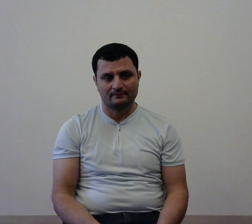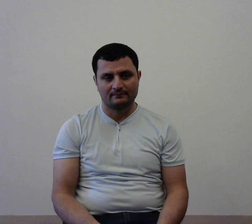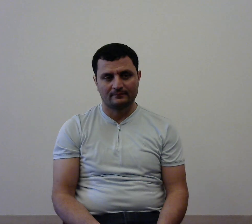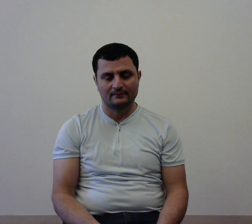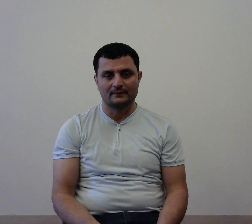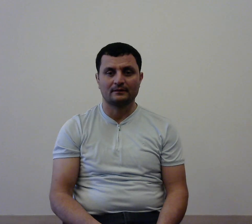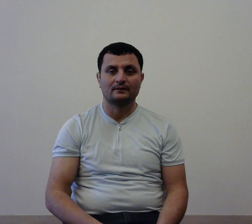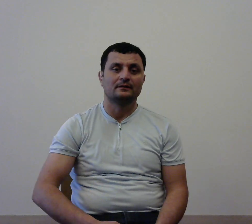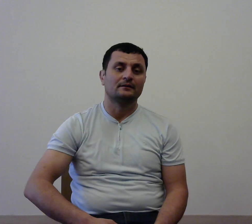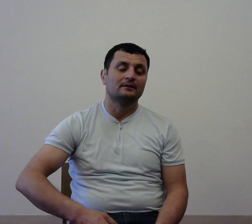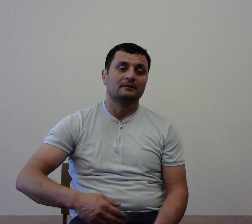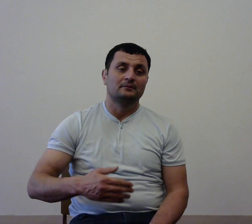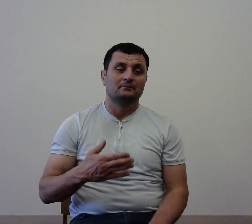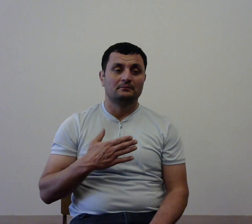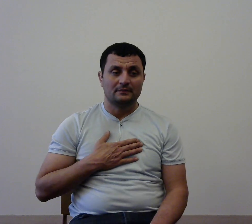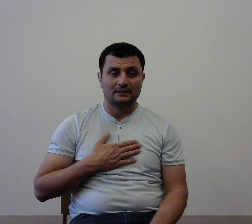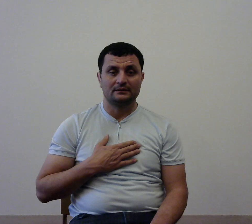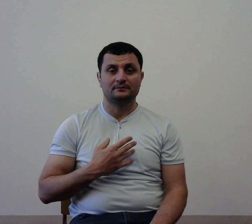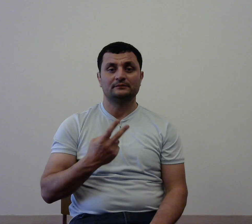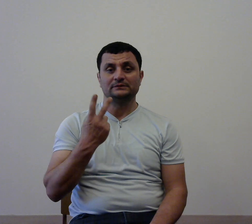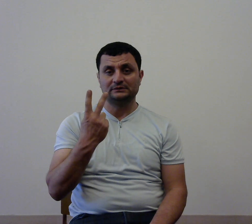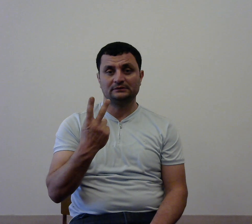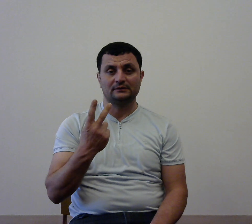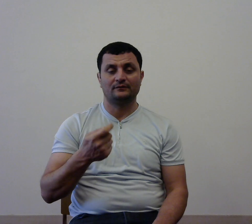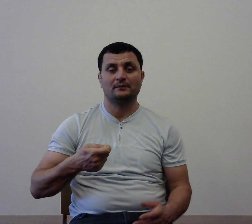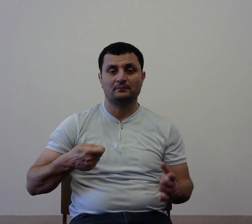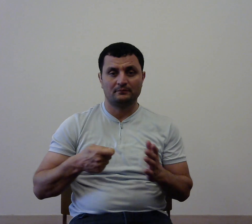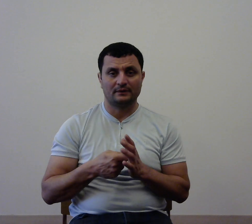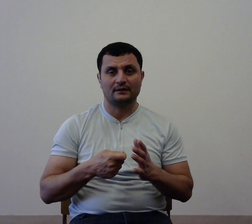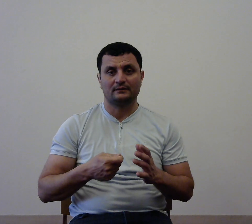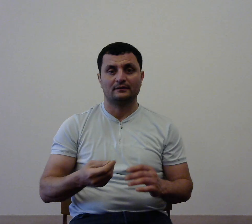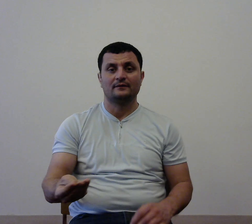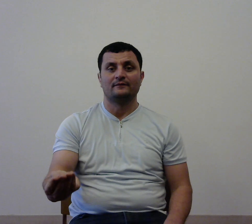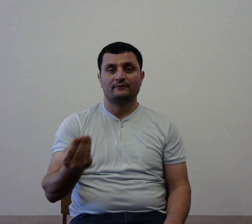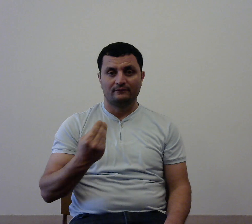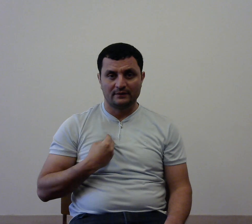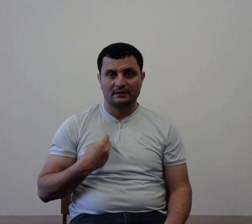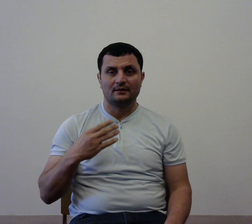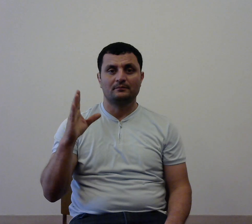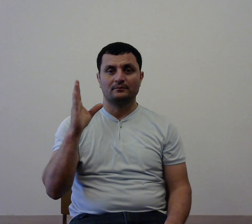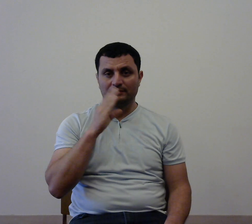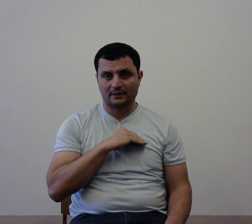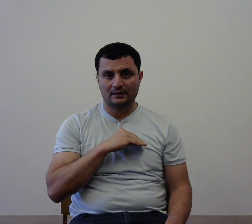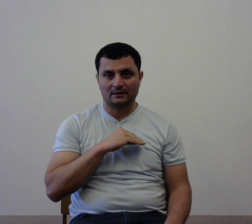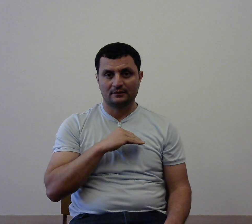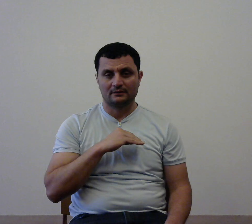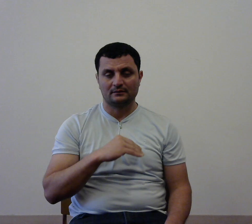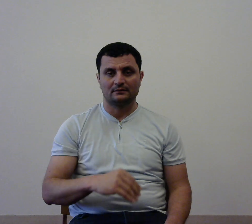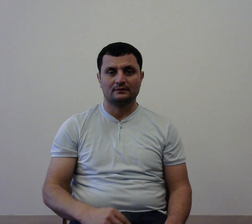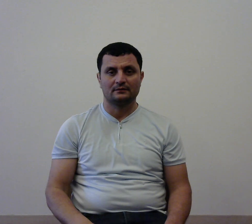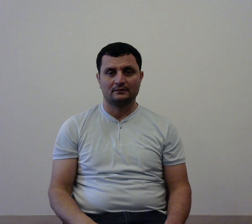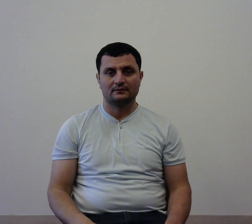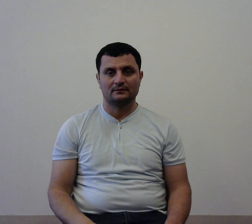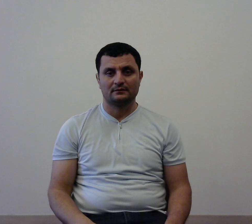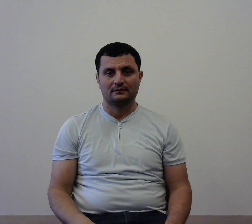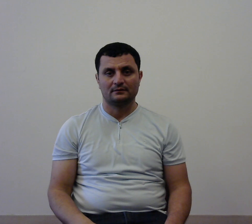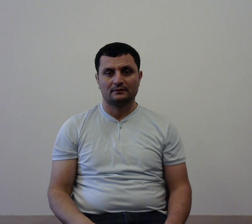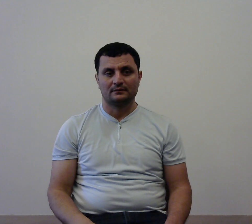Mənə 2 bilet verə bilərsinizmi?